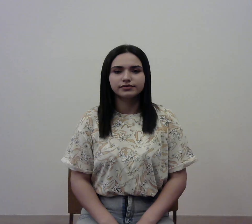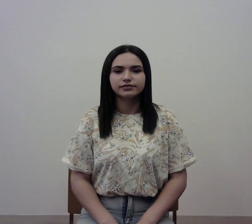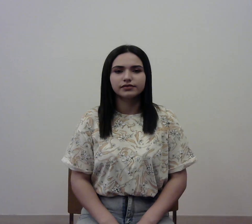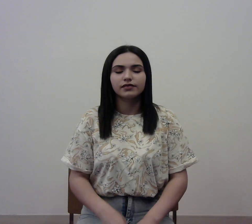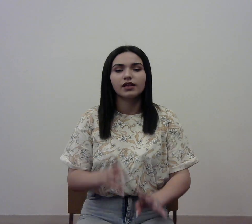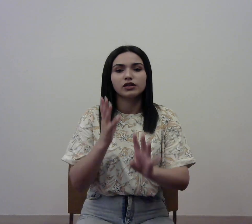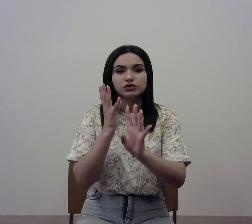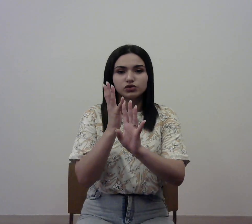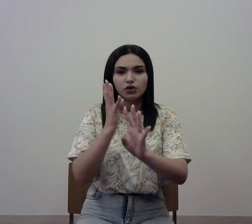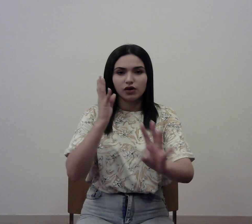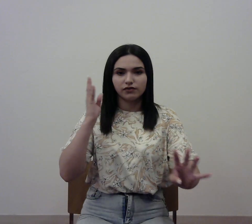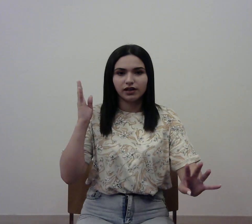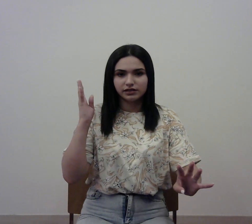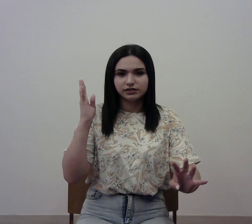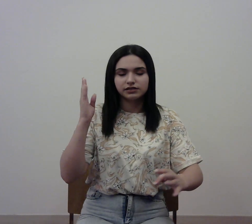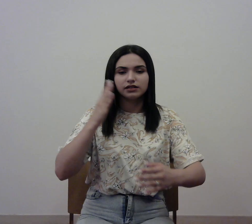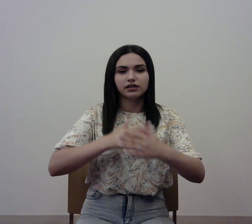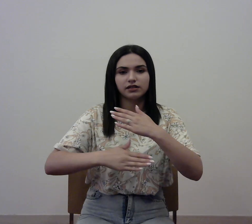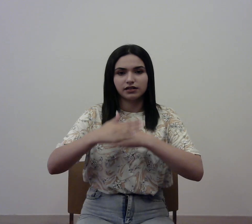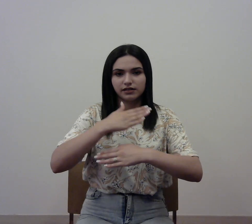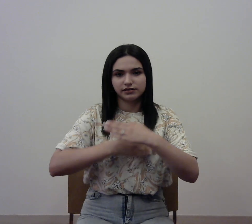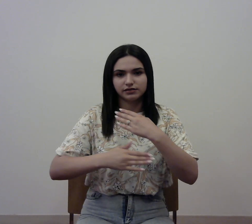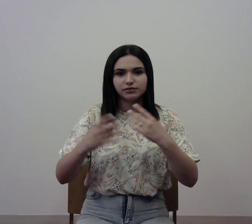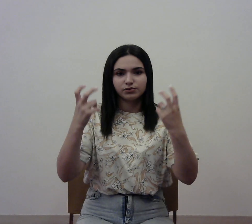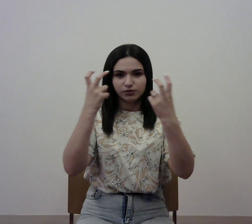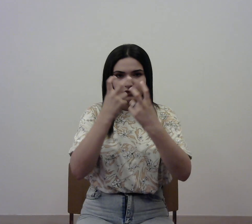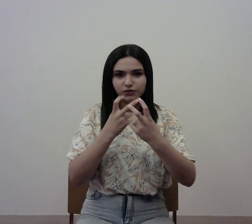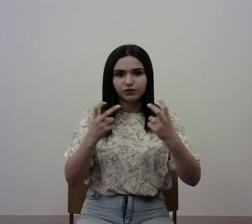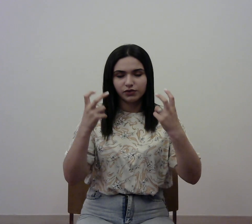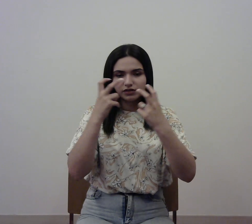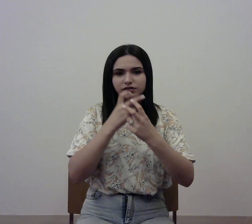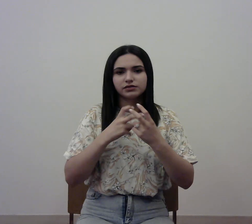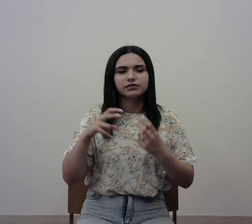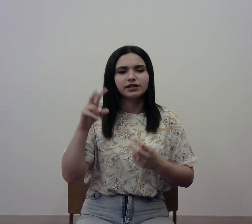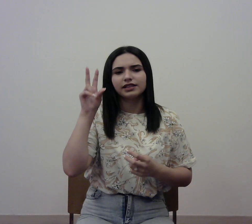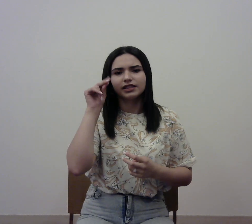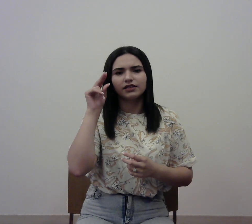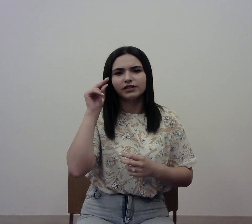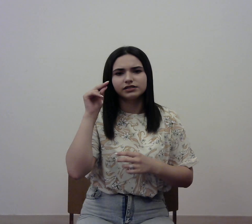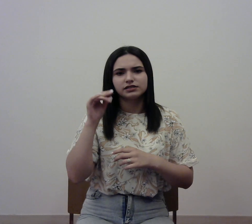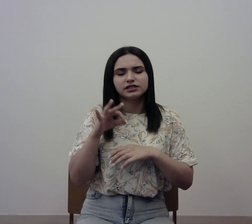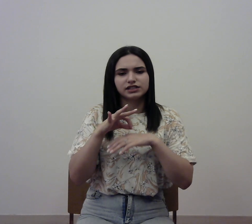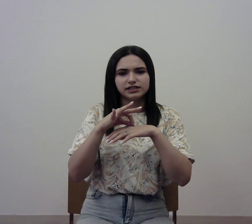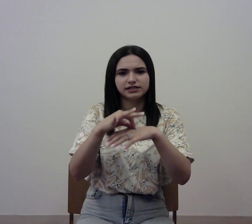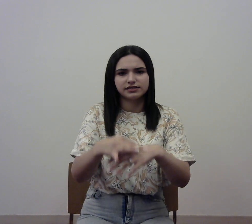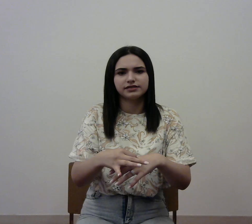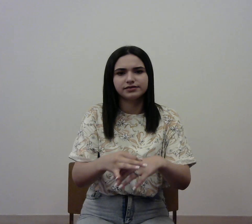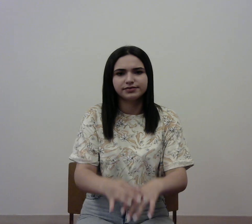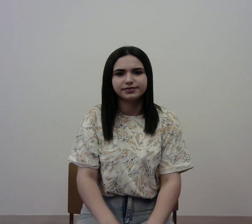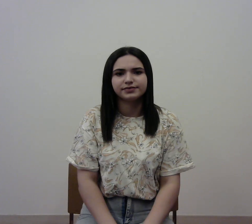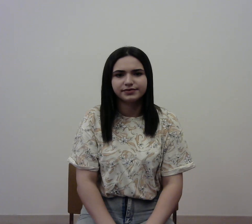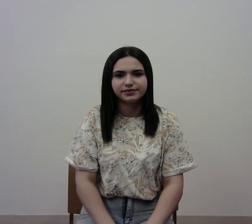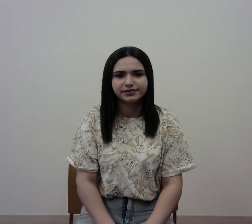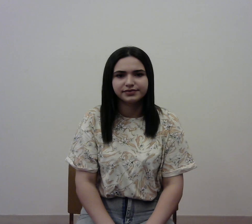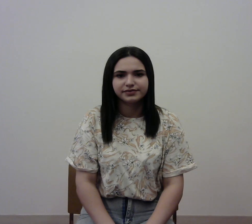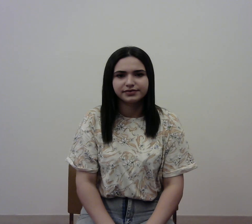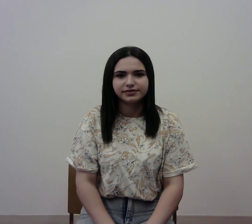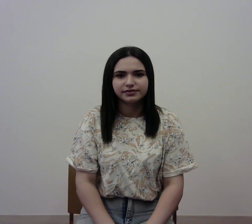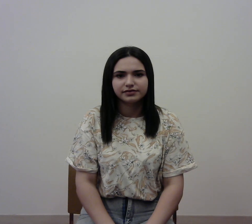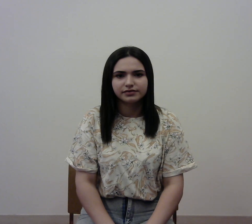Növbəti əlillik müayinəsi nə zaman keçiriləcək?